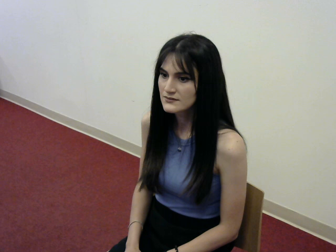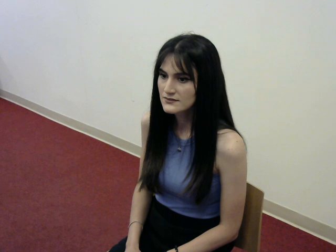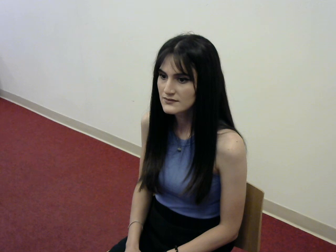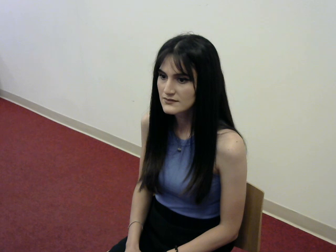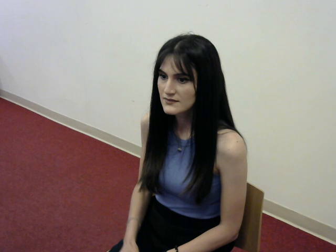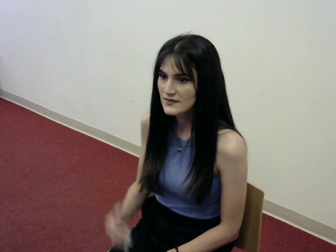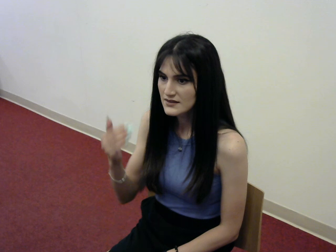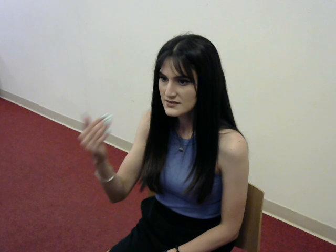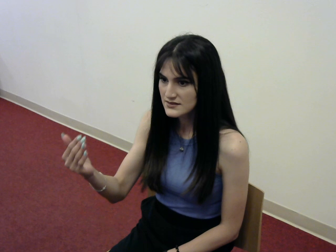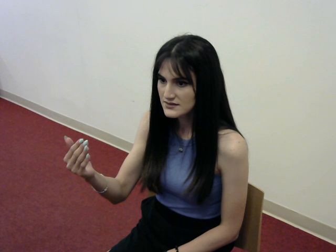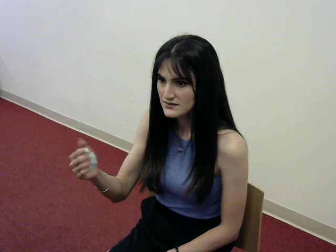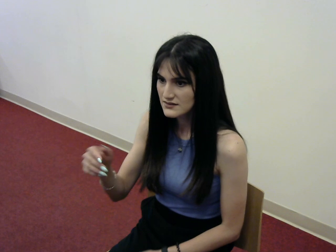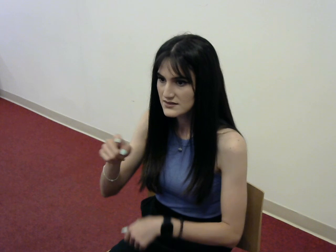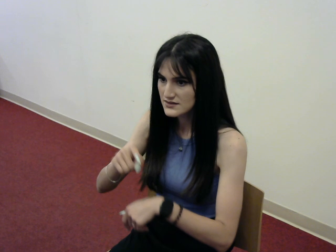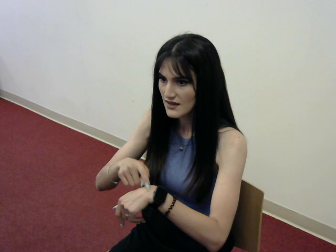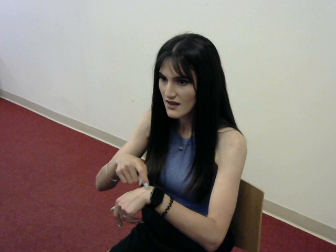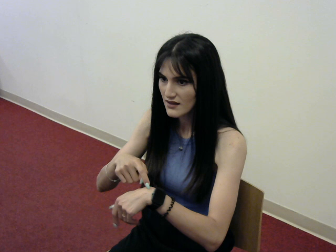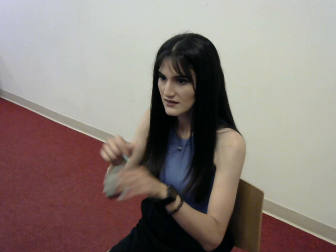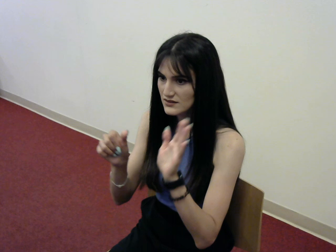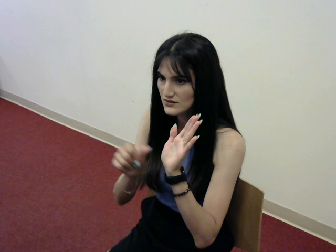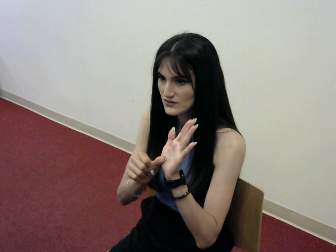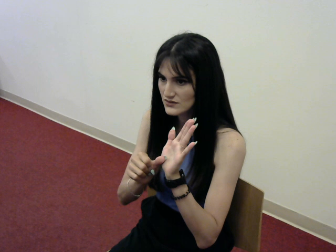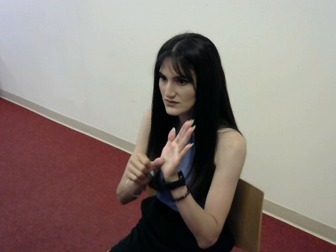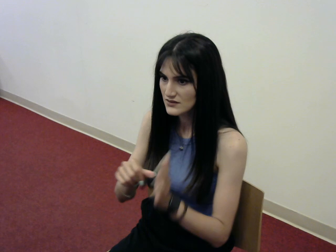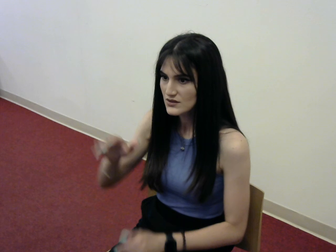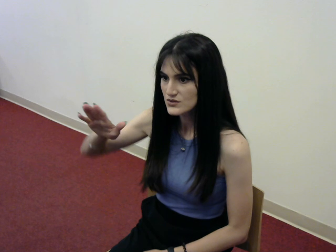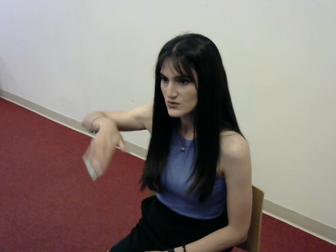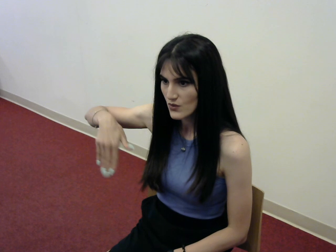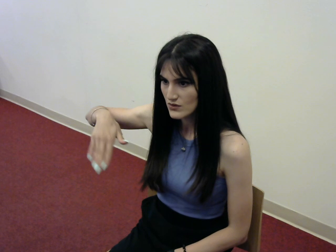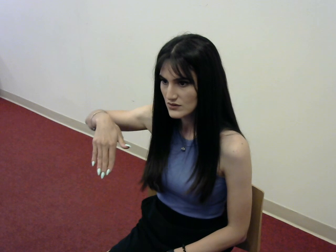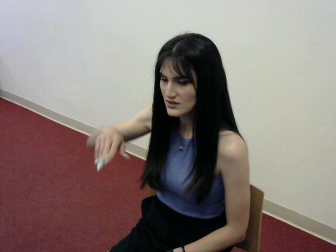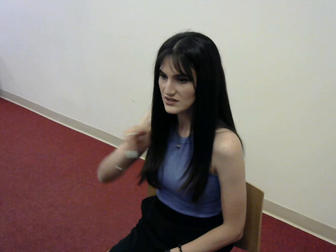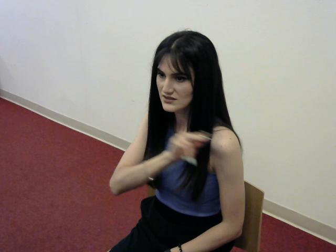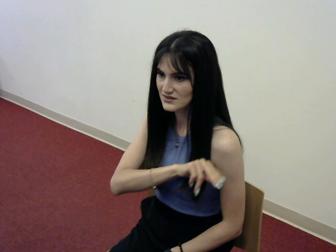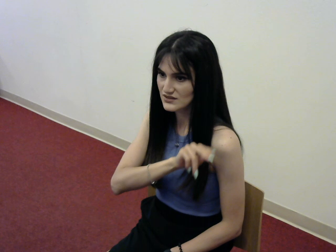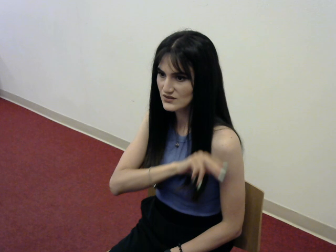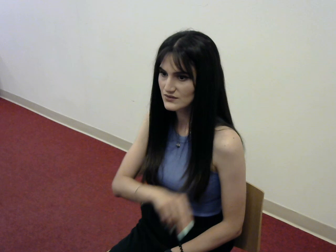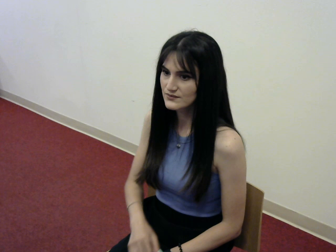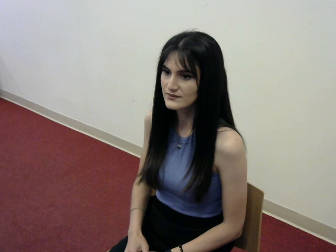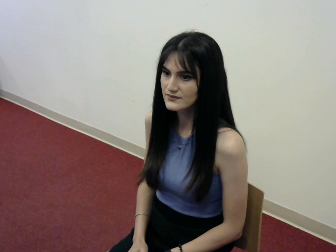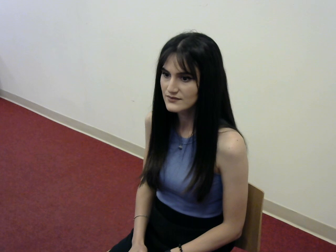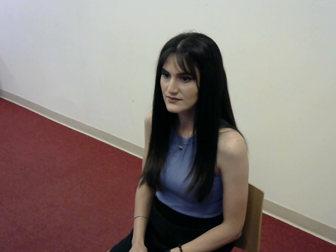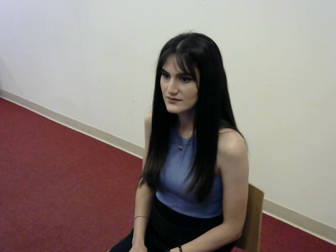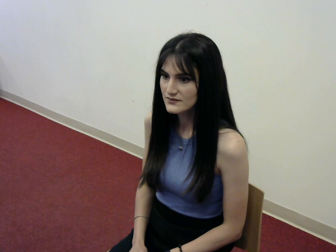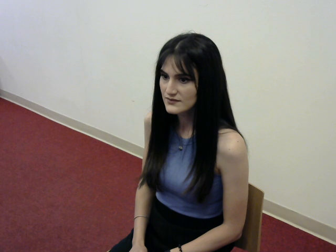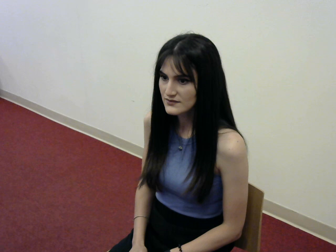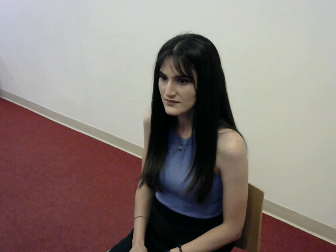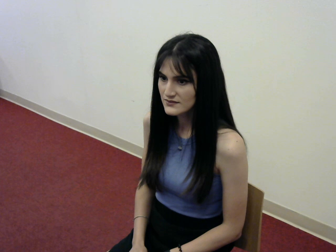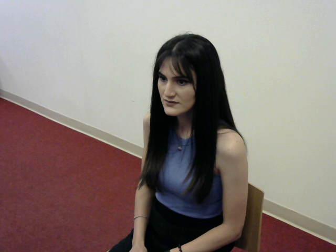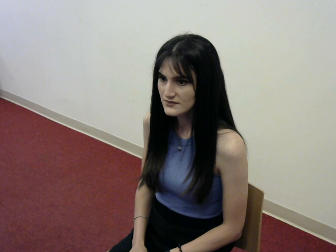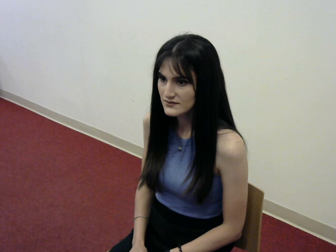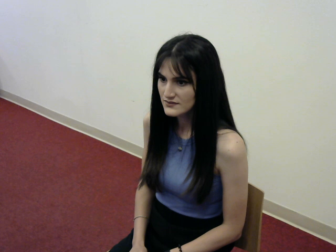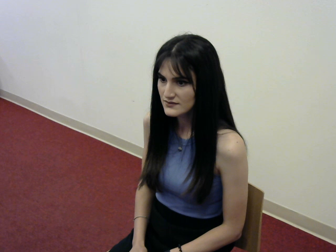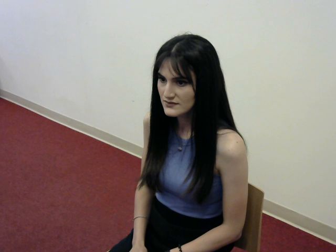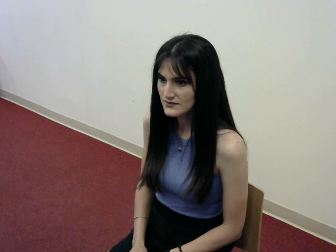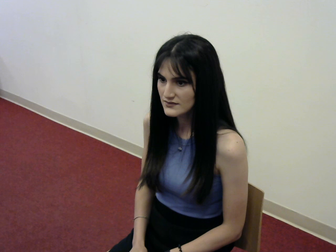Siz saat 6-dan sonra işləyirsiz?